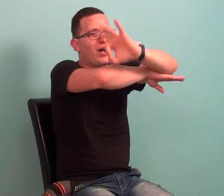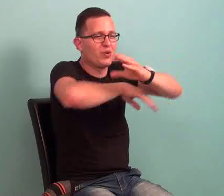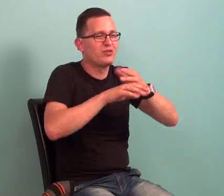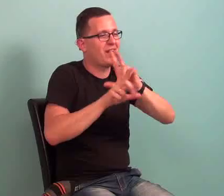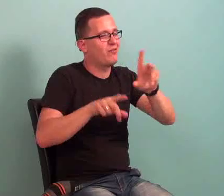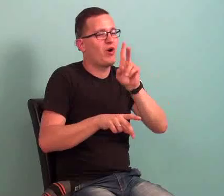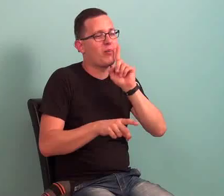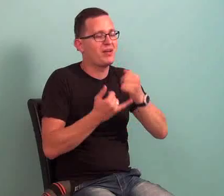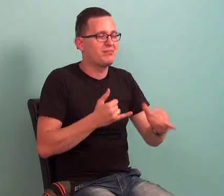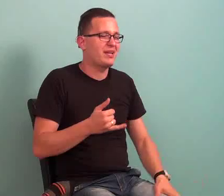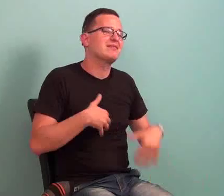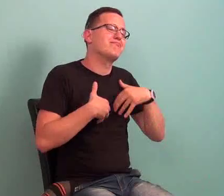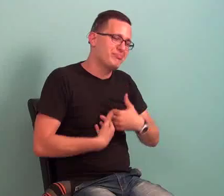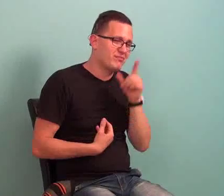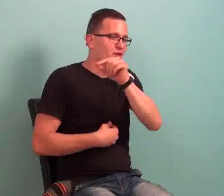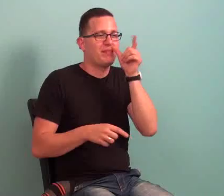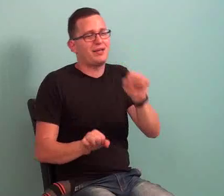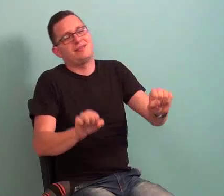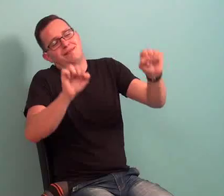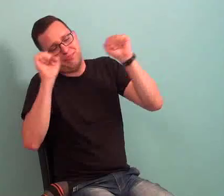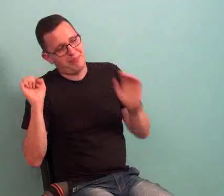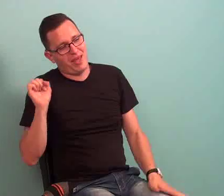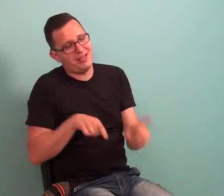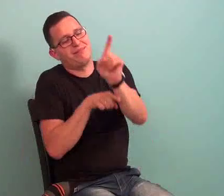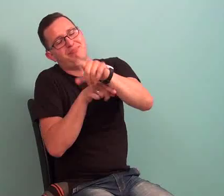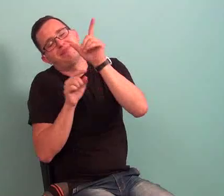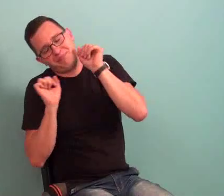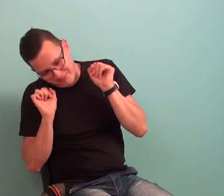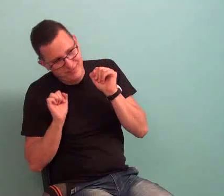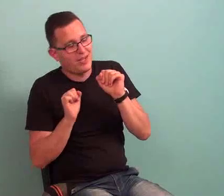Już czas, obaj - chłopiec i pies są zmęczeni, idą spać. Chłopiec nakrywa się kołdrą, pies tak samo kładzie się spać.